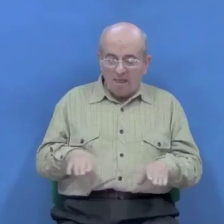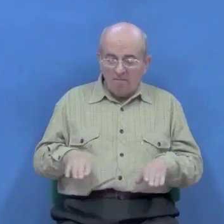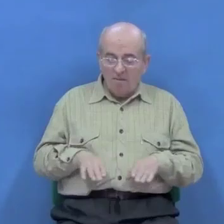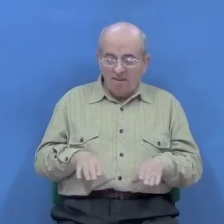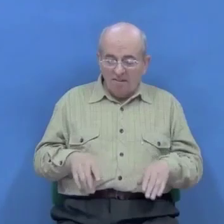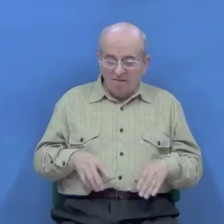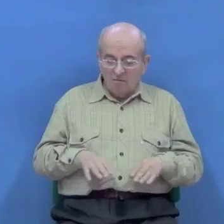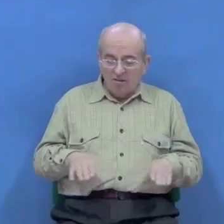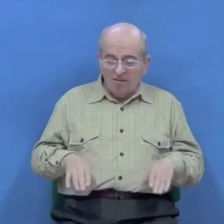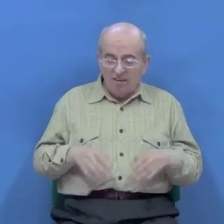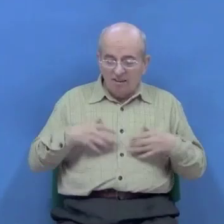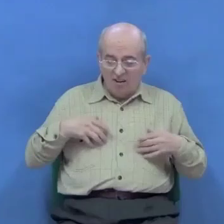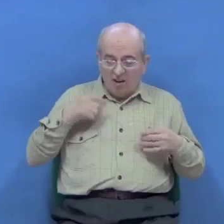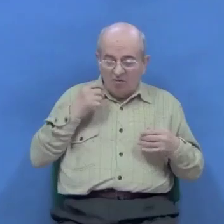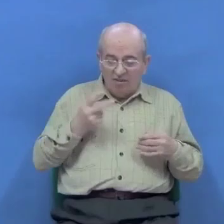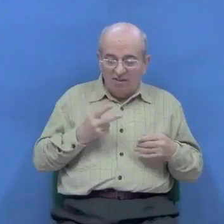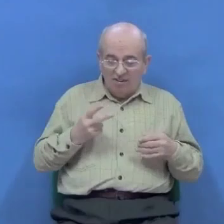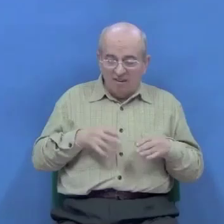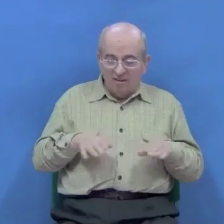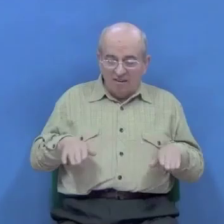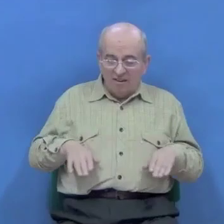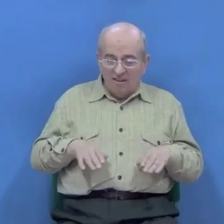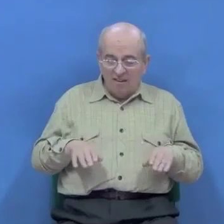Na basenie dwoje ludzi w kostiumach.